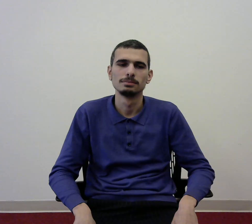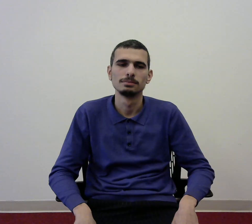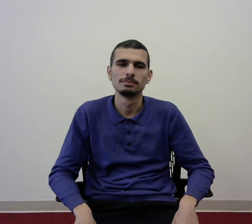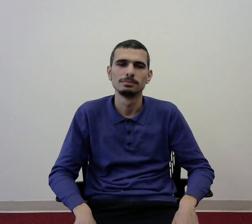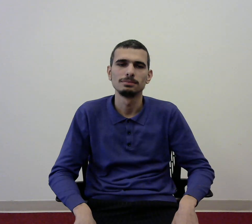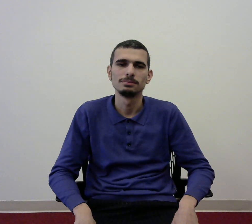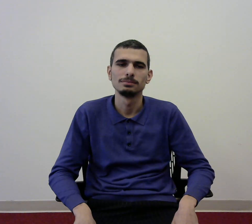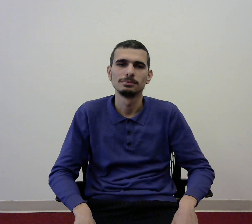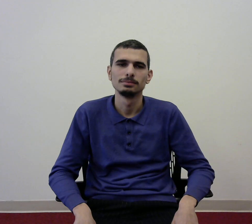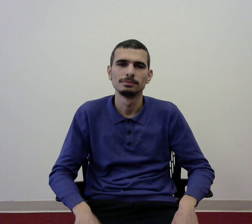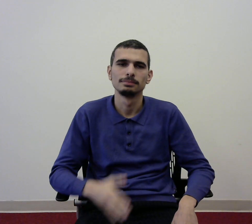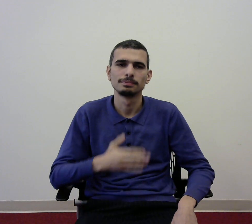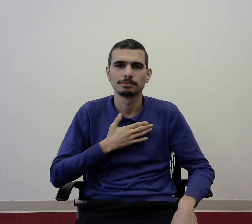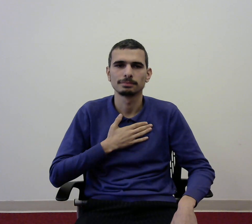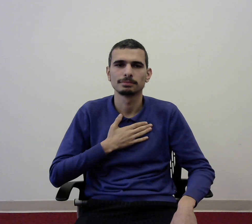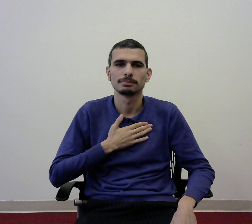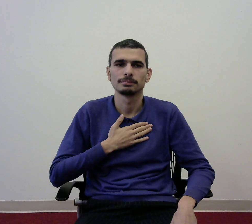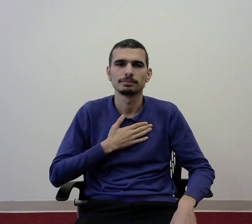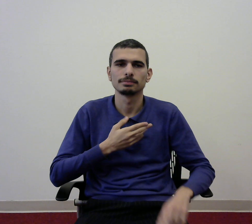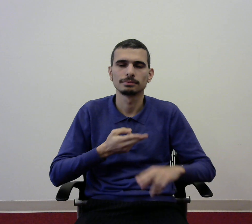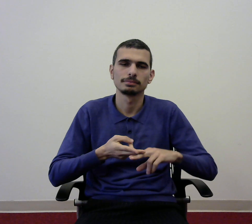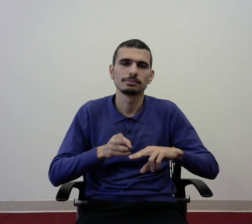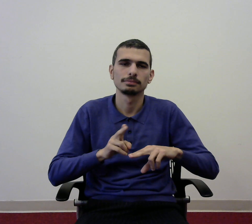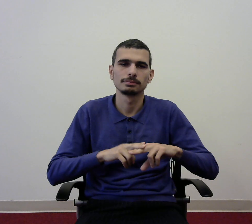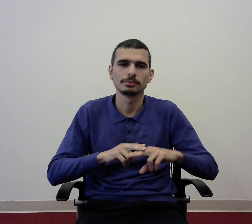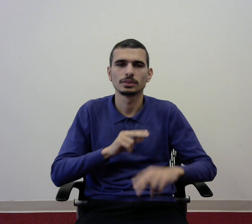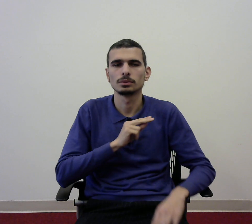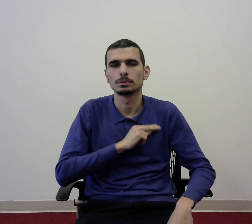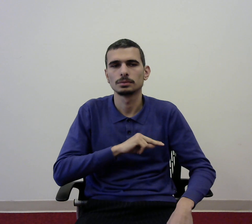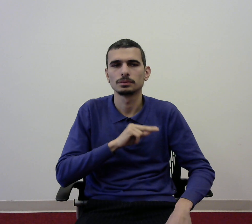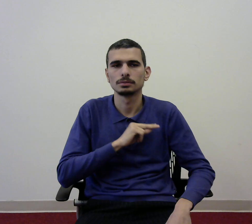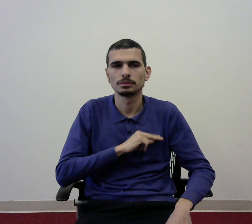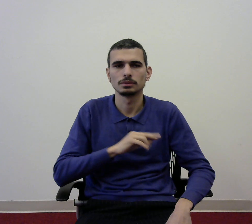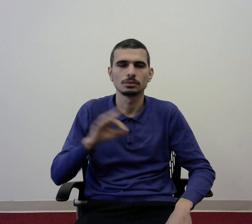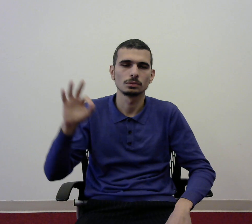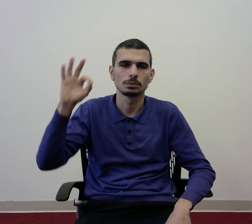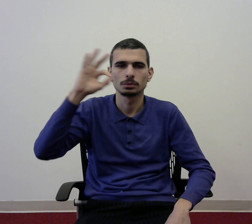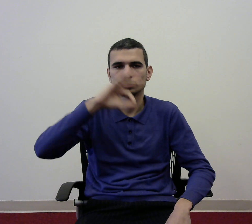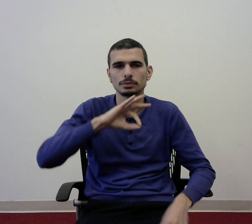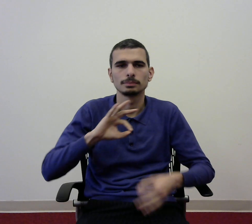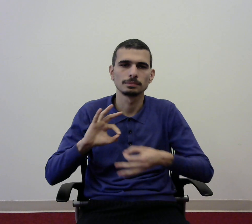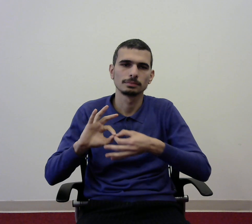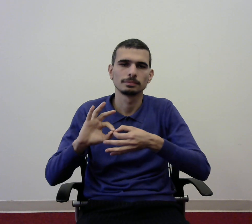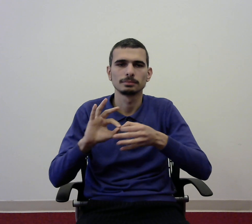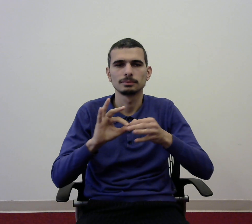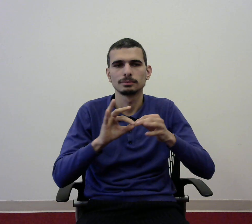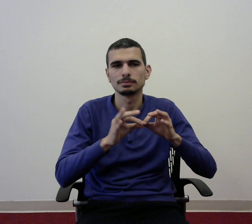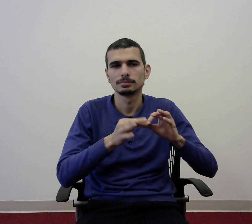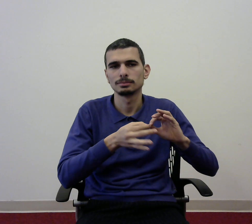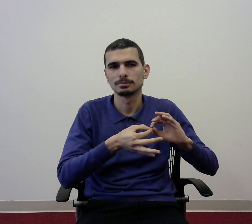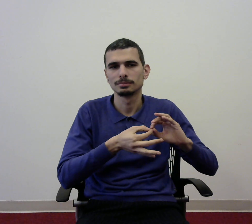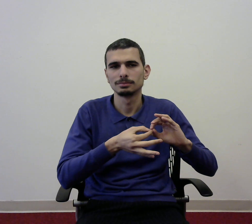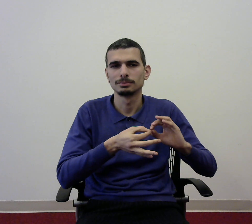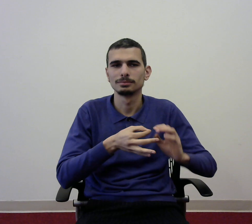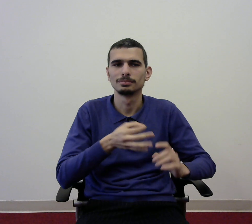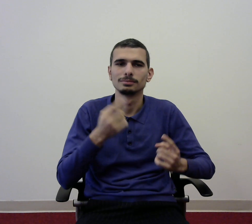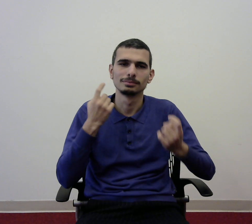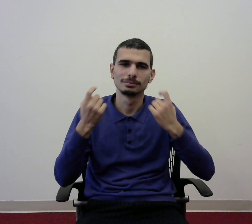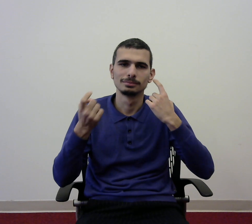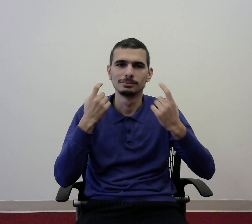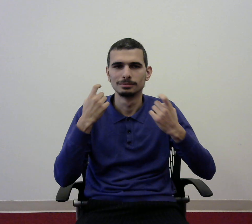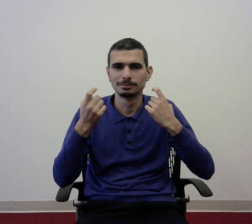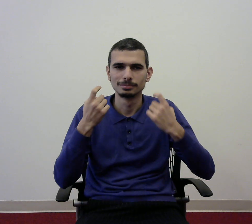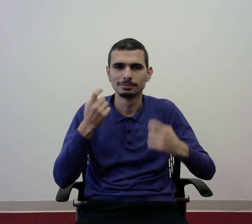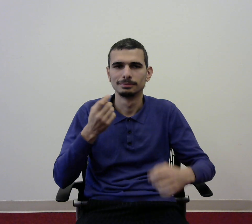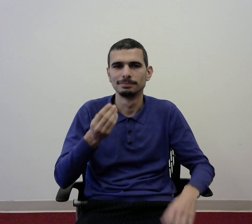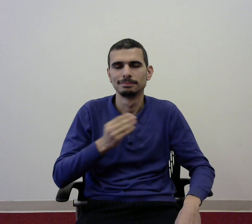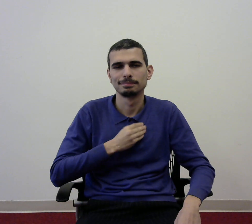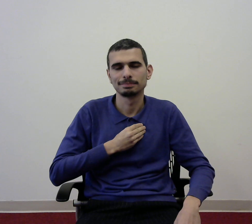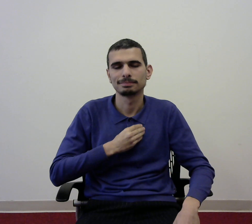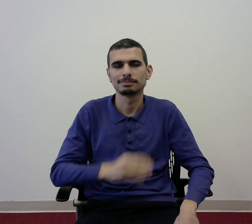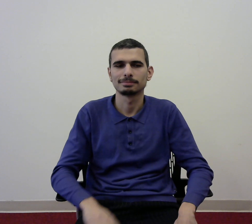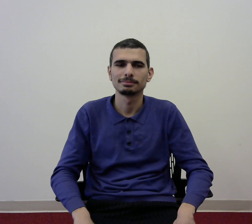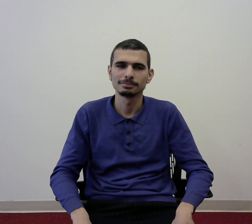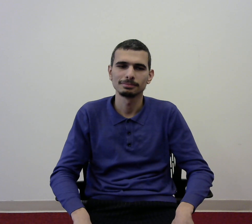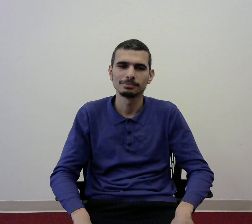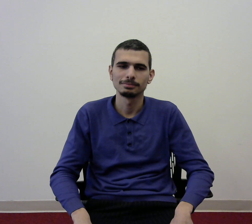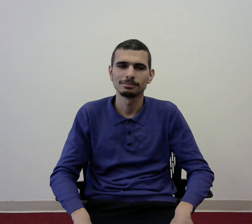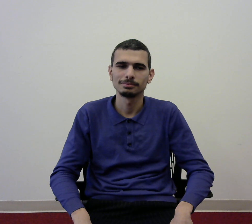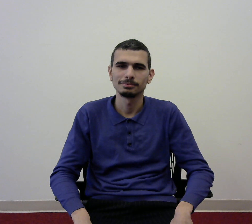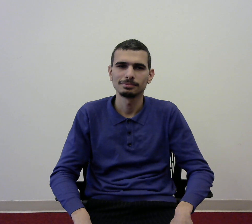Mənə bu iş haqqında ətraflı məlumat verin